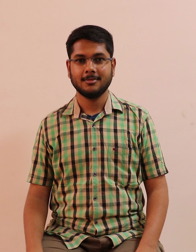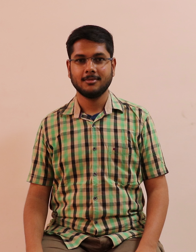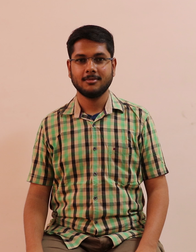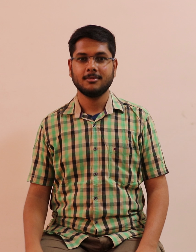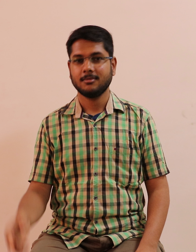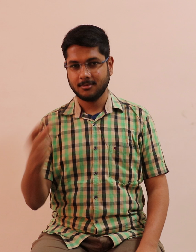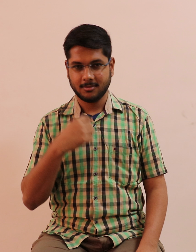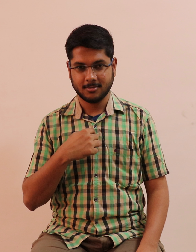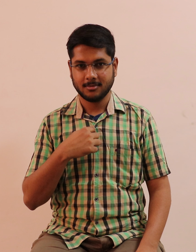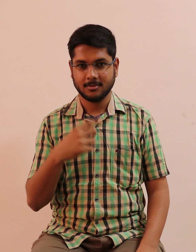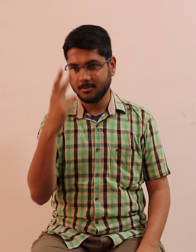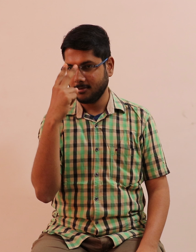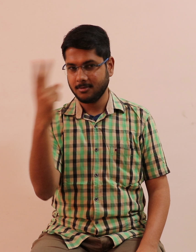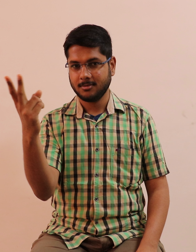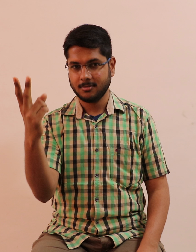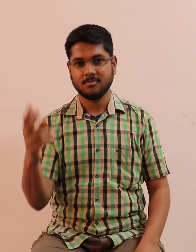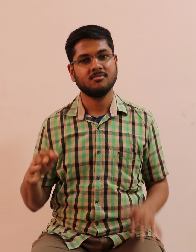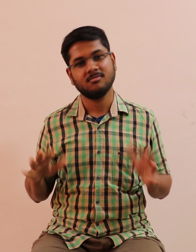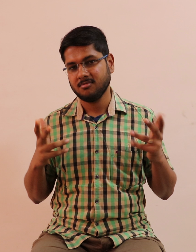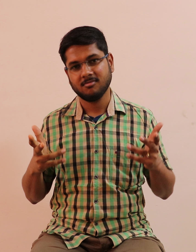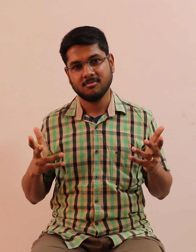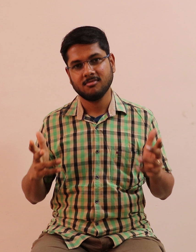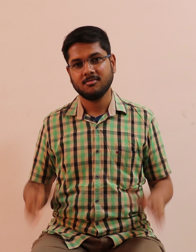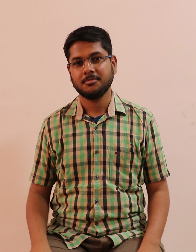i am not really sure